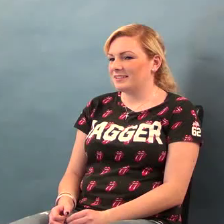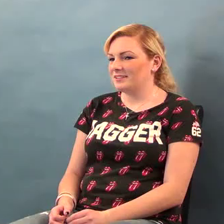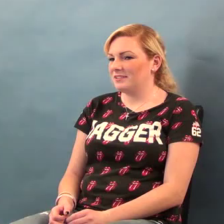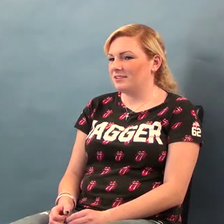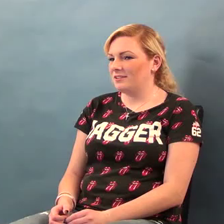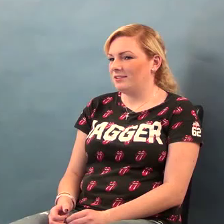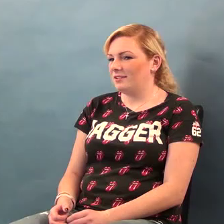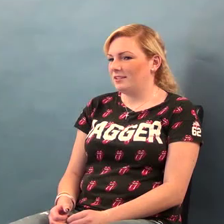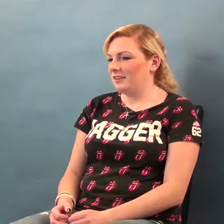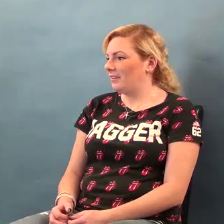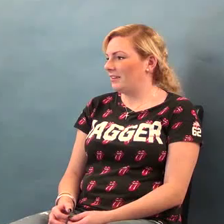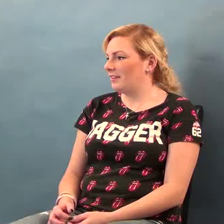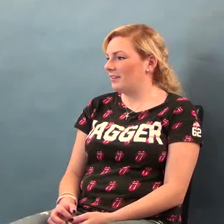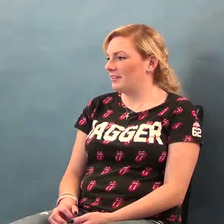Trzeba pracować i zarabiać.